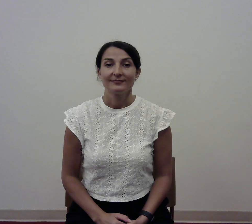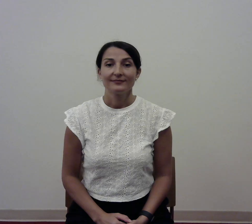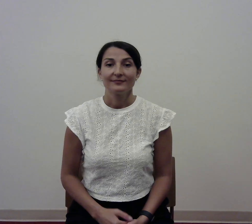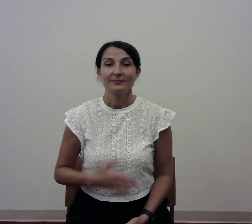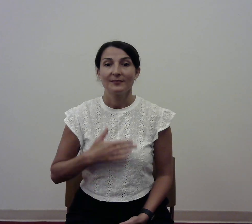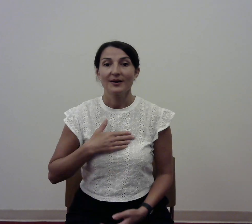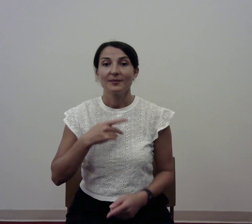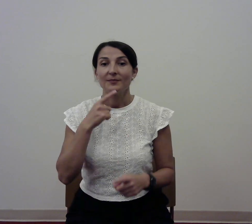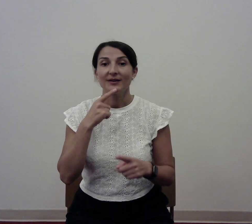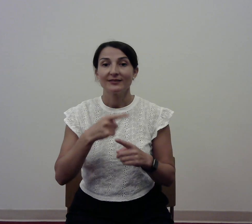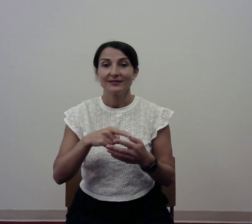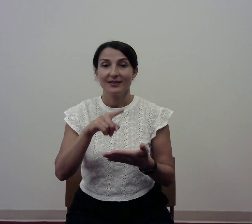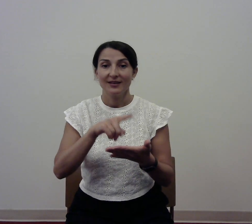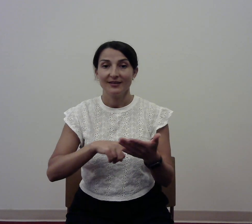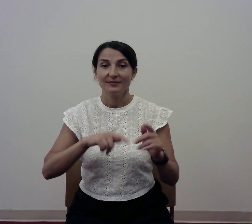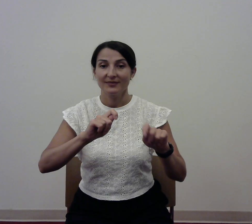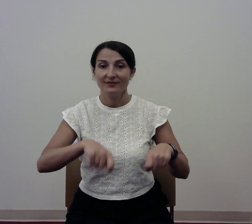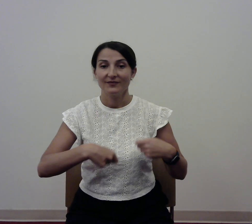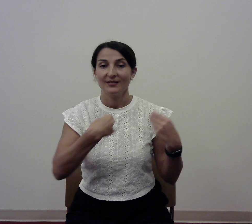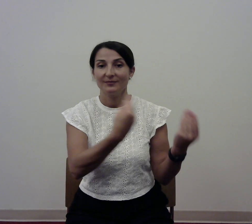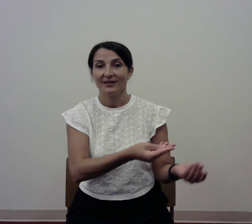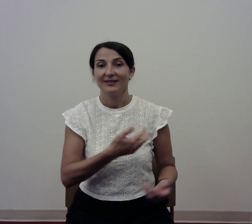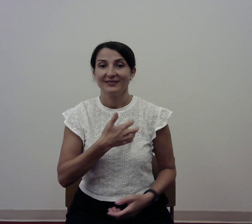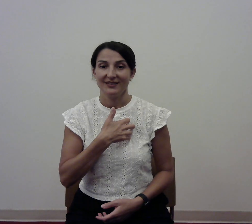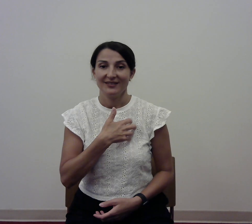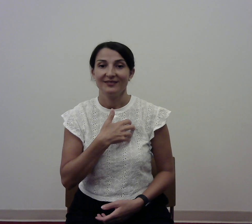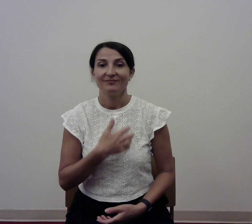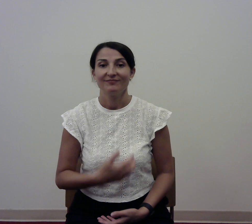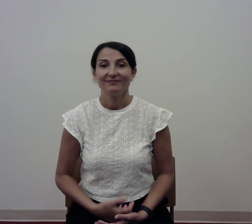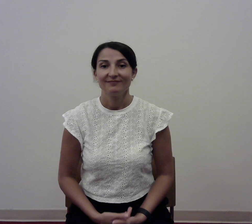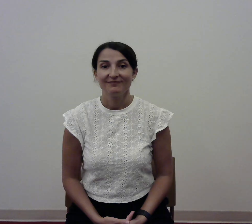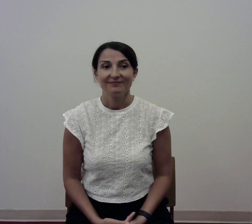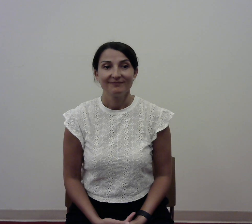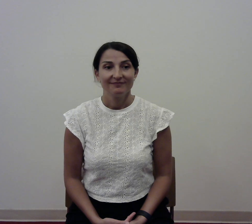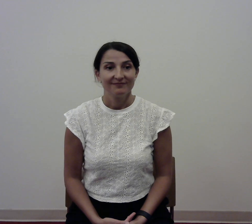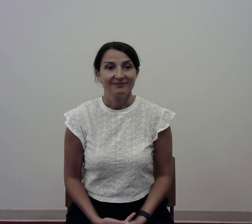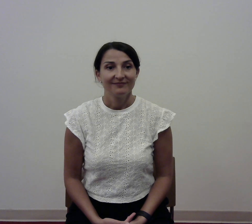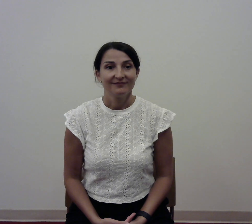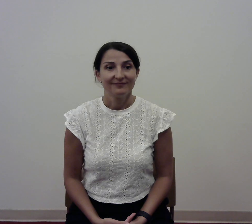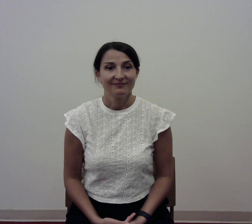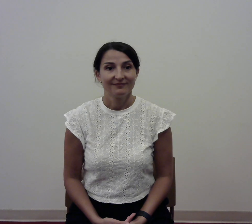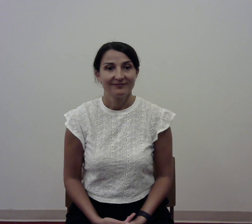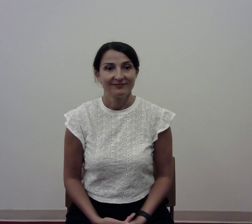Mən bacıma etibarnamə vermək istəyirəm